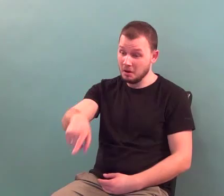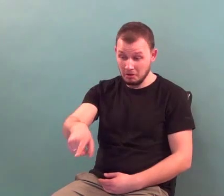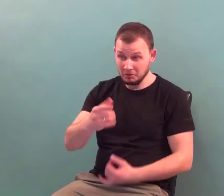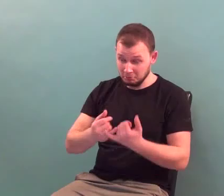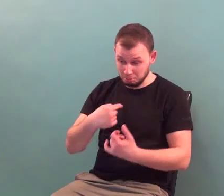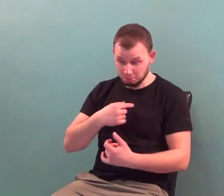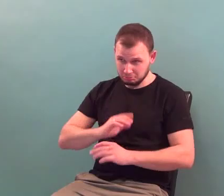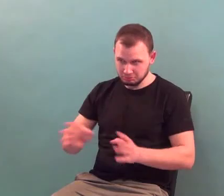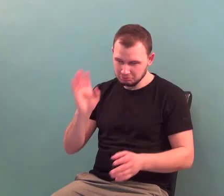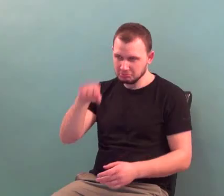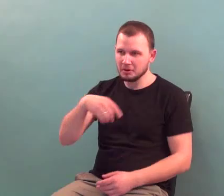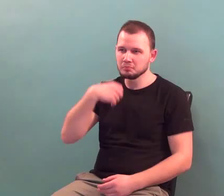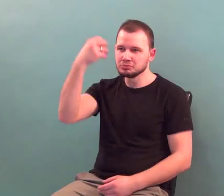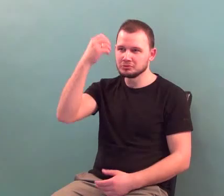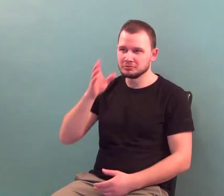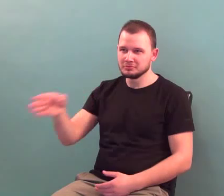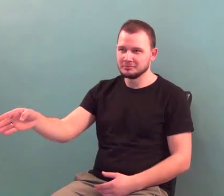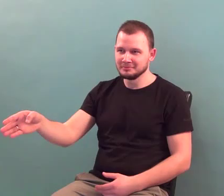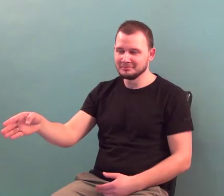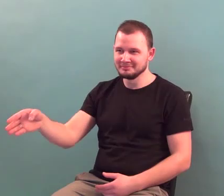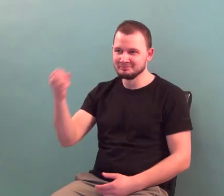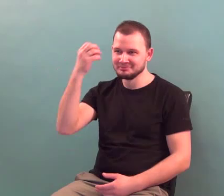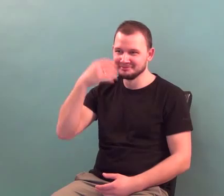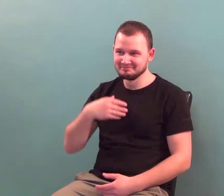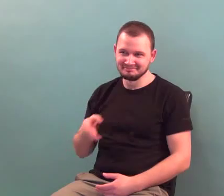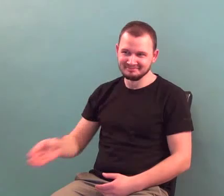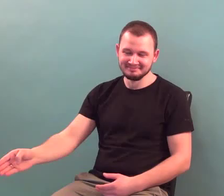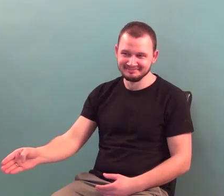Jeśli mi nie wolno się kąpać, to pójdę pod prysznic.